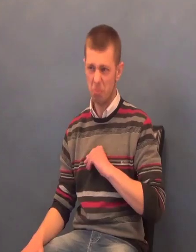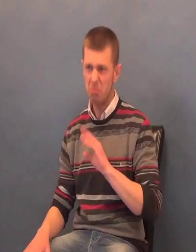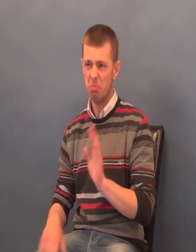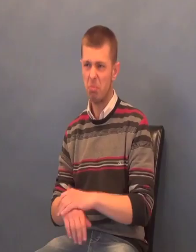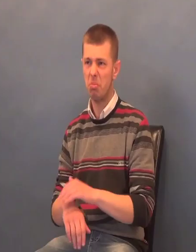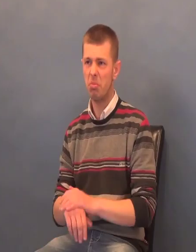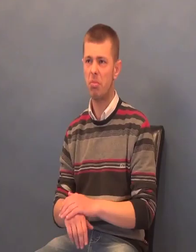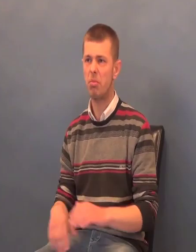Zgoda, zgoda.